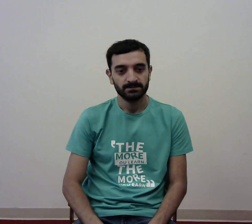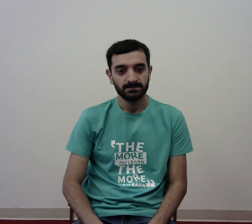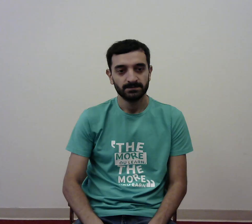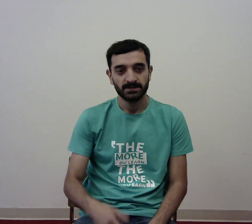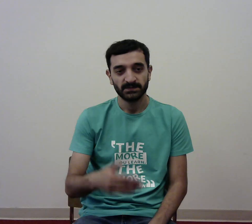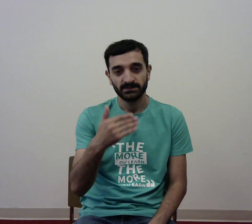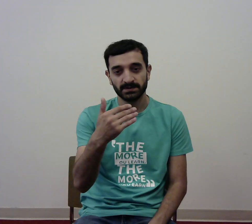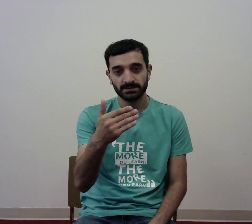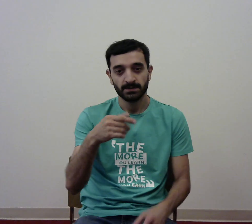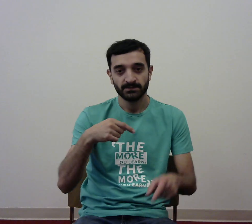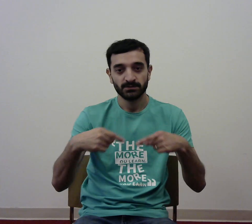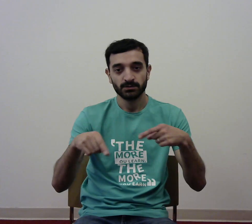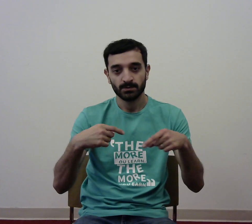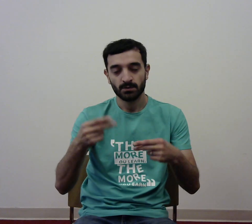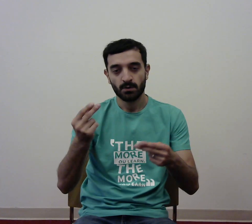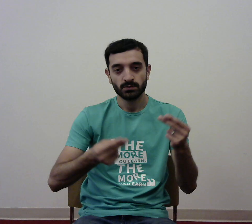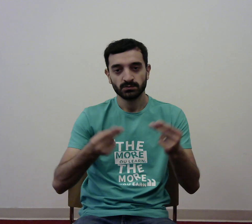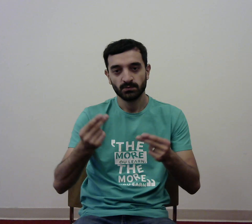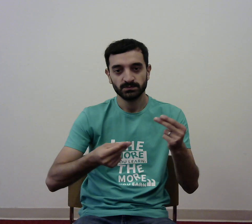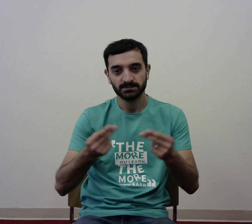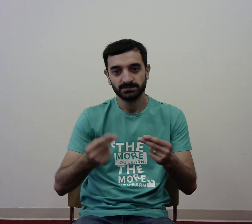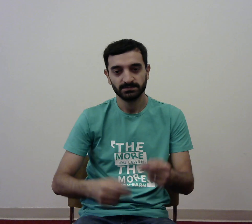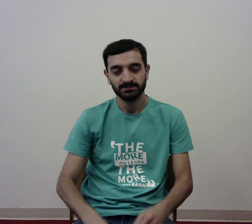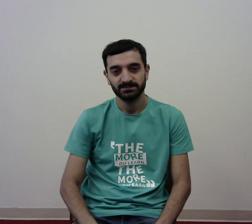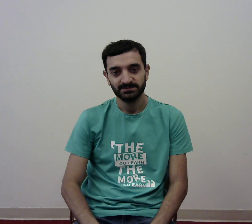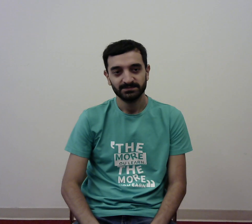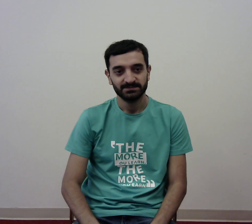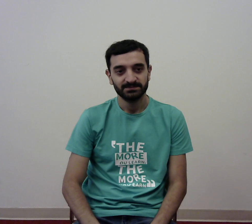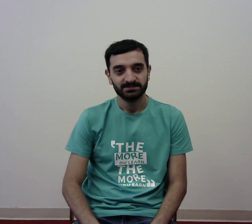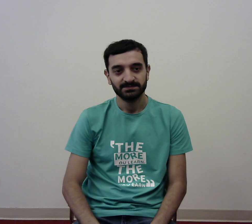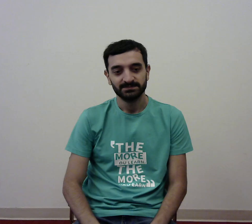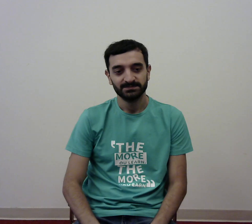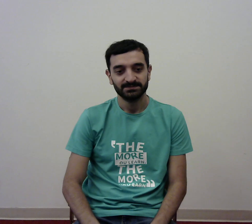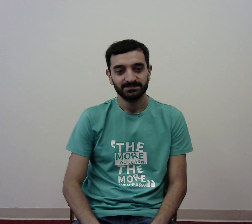Siz futbol oynayırsınız?